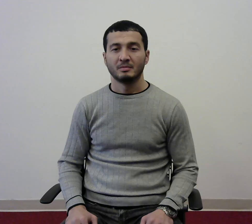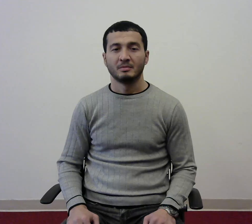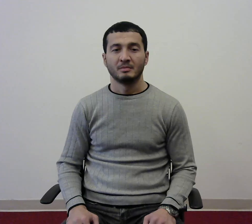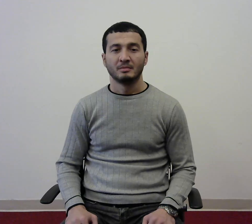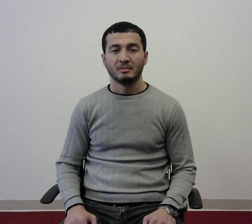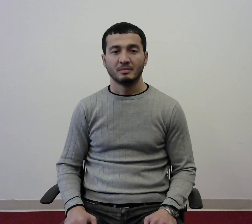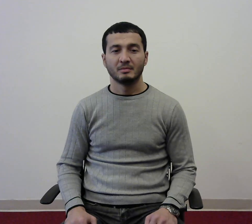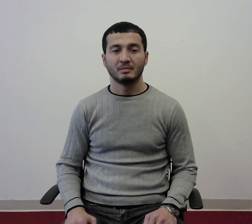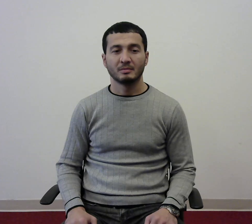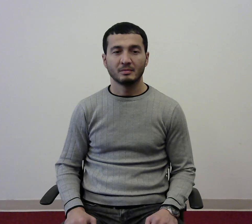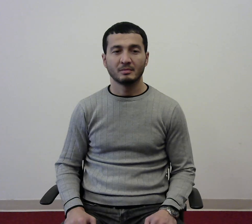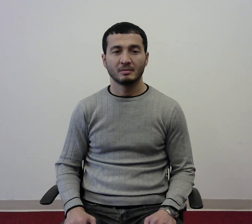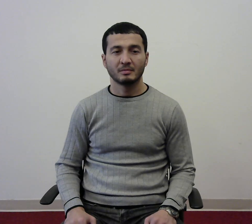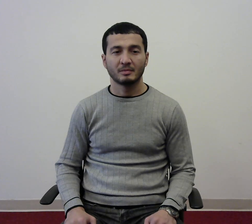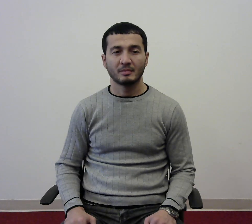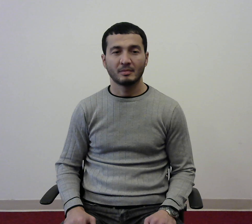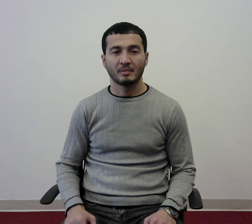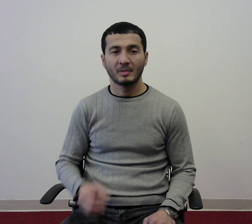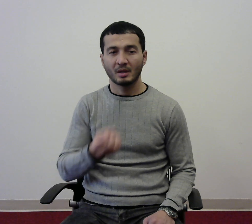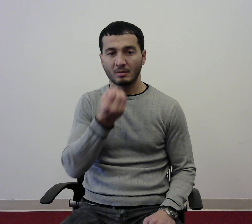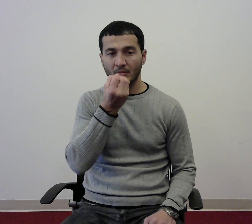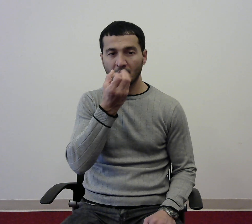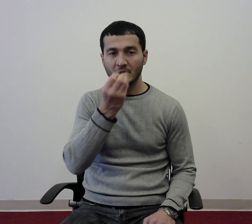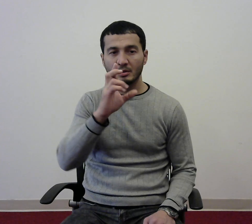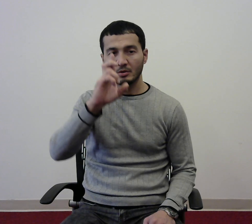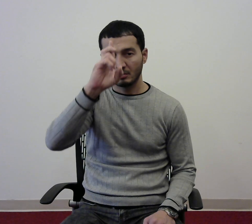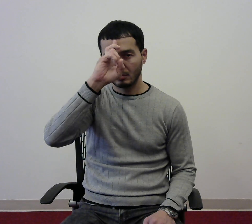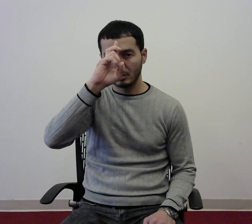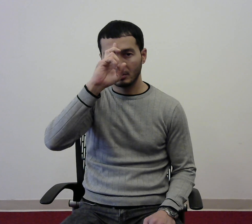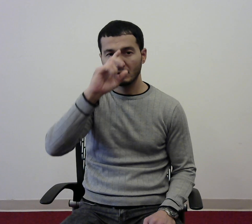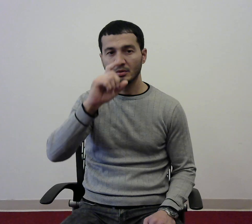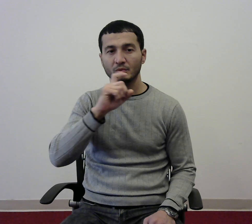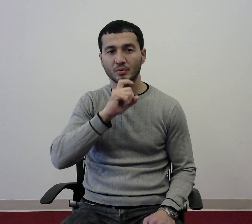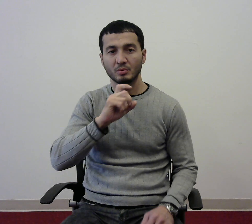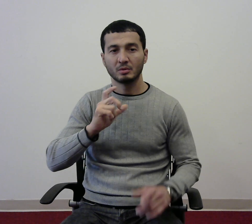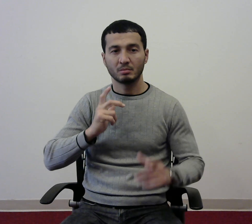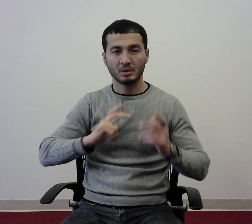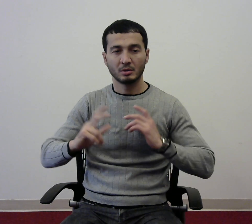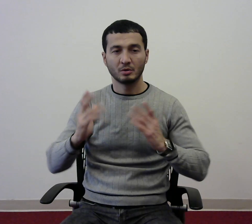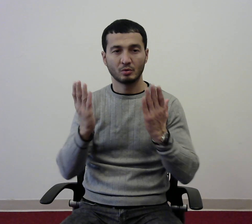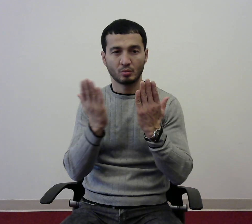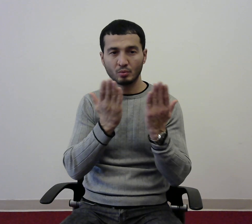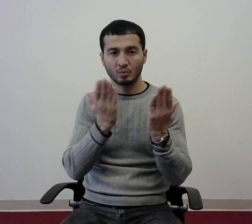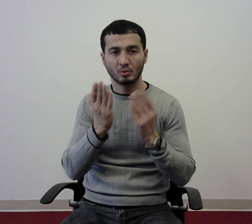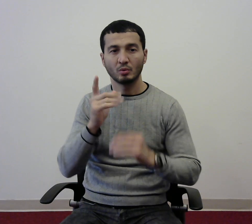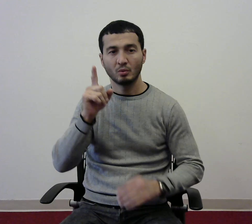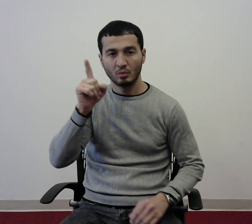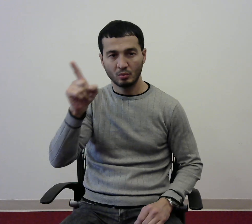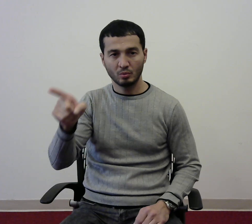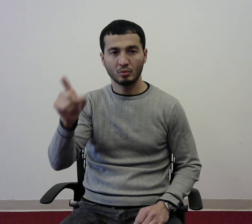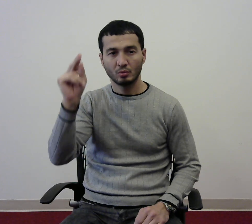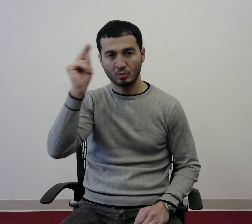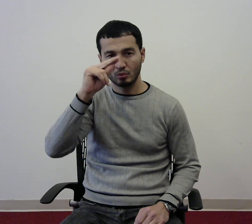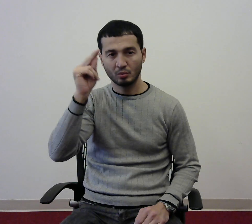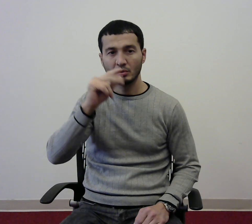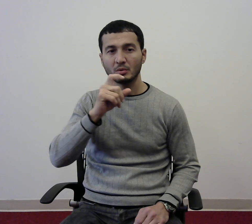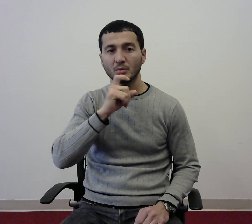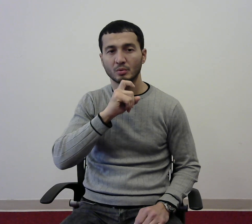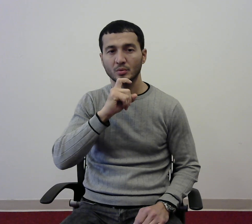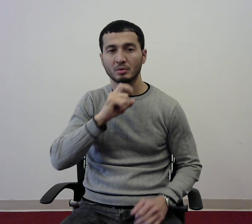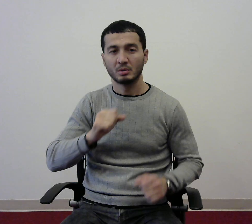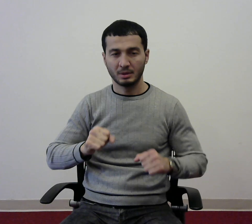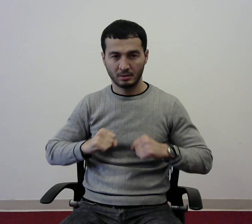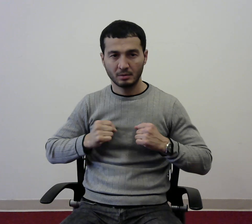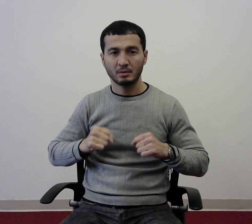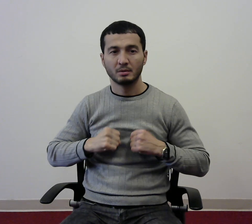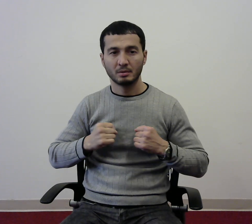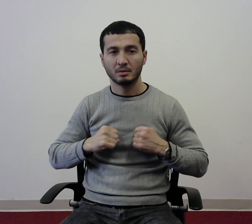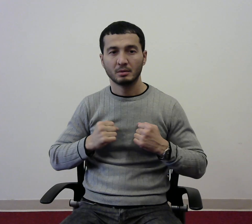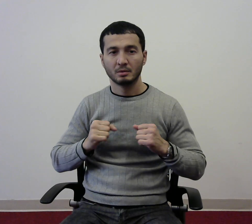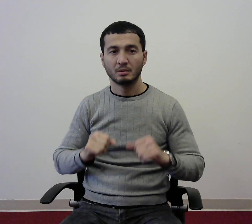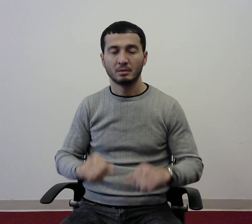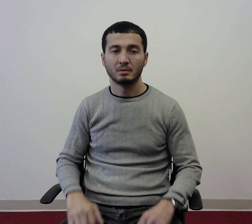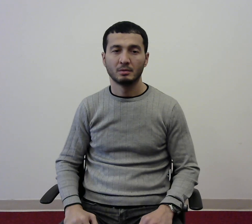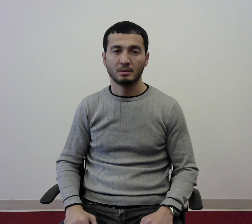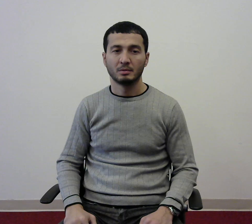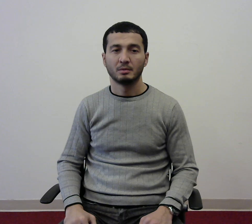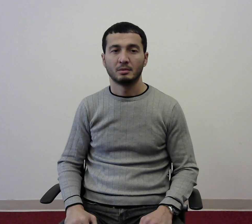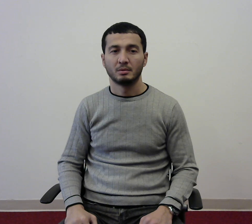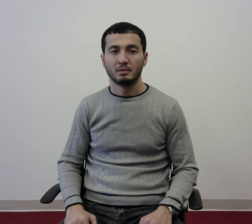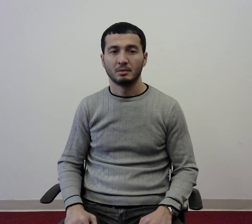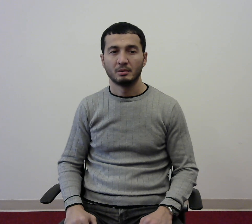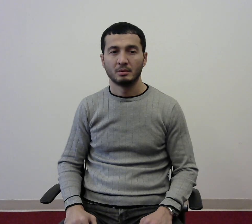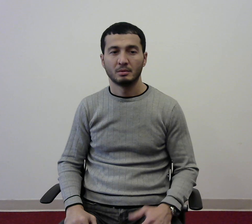Bakı Dövlət Universitetində oxuyan o tələbə çalışqandır